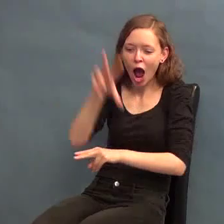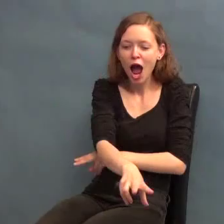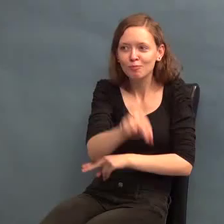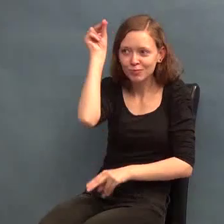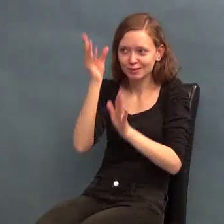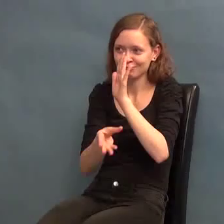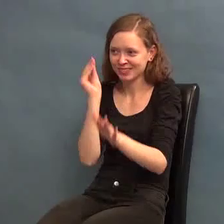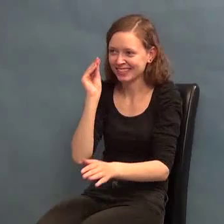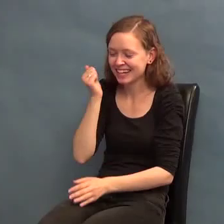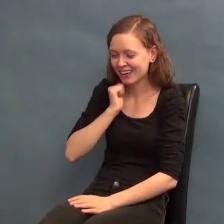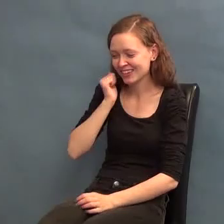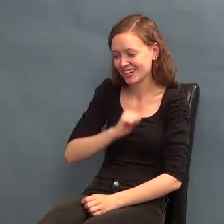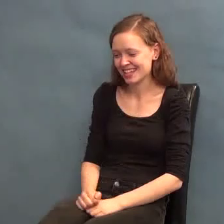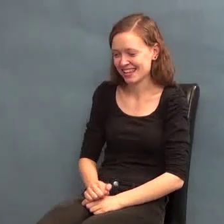Ona dziobem wykradła jabłka, wyskakując z zegara.